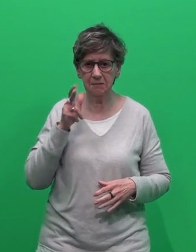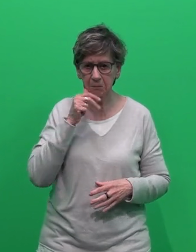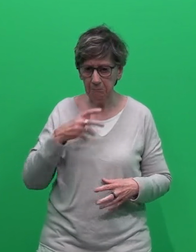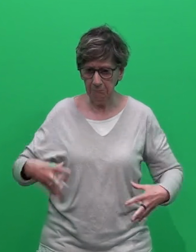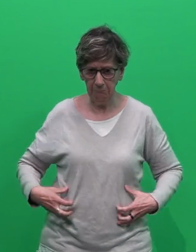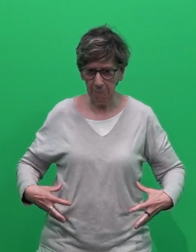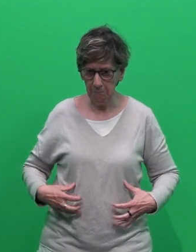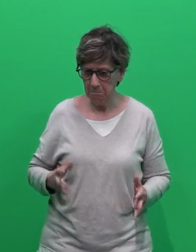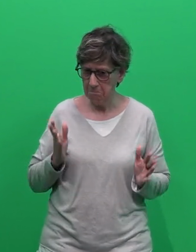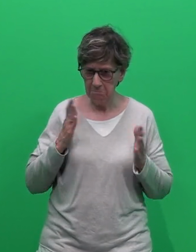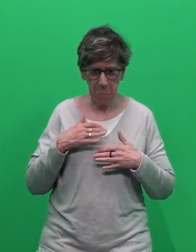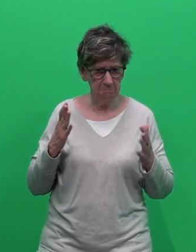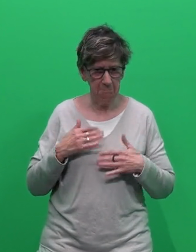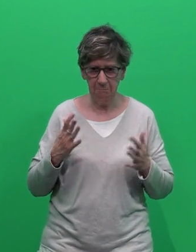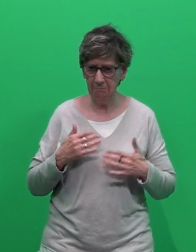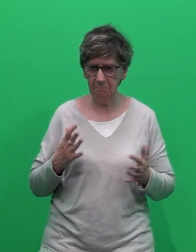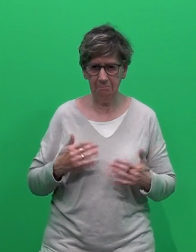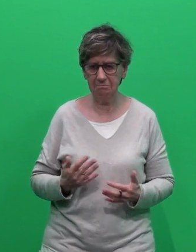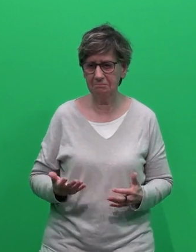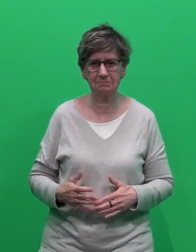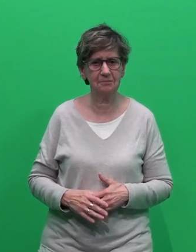No em fa mal ni tinc contraccions.